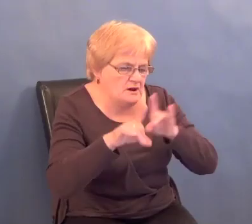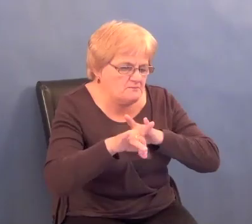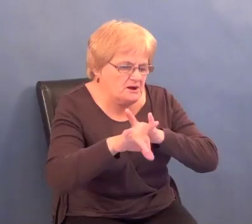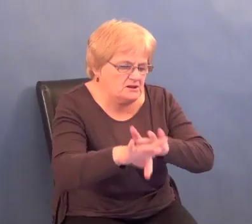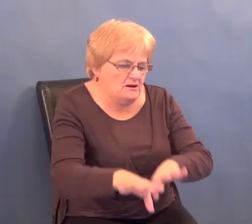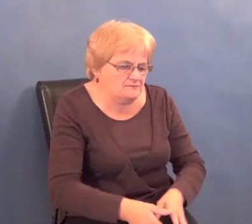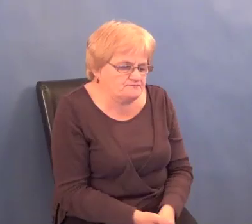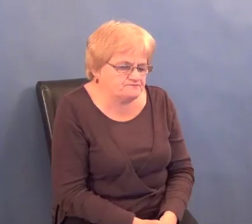Uwaga na biegaczy.